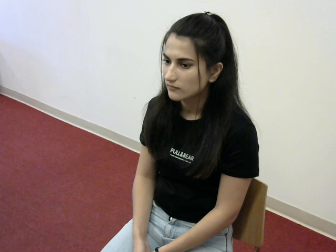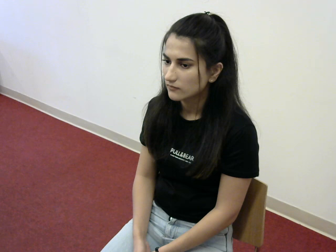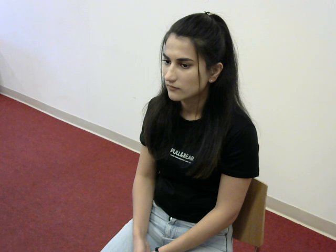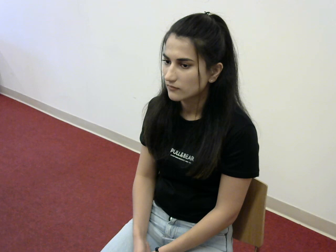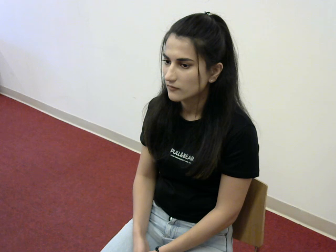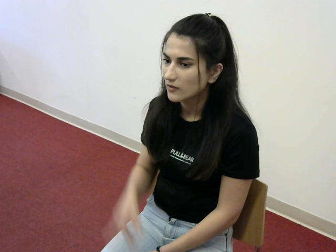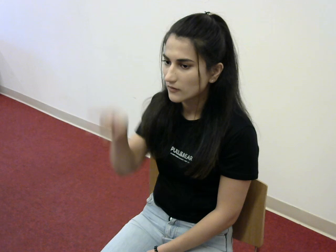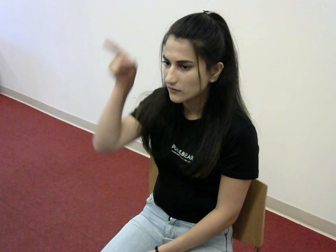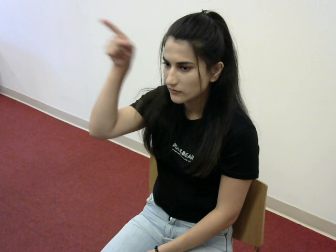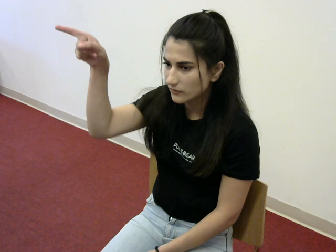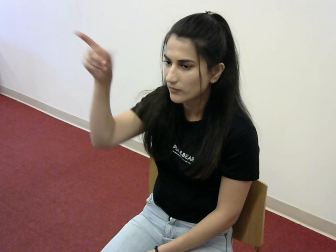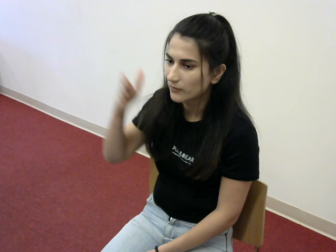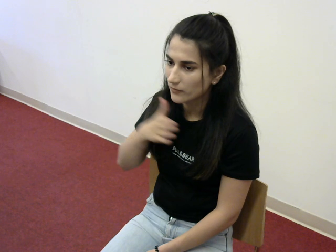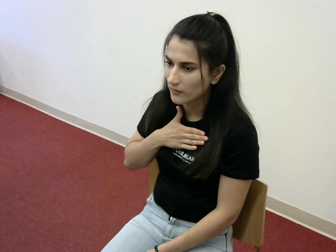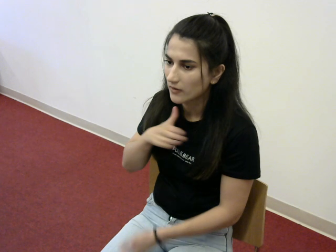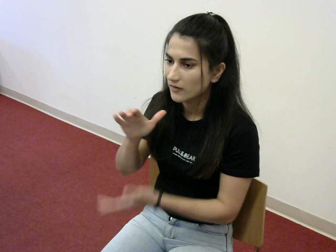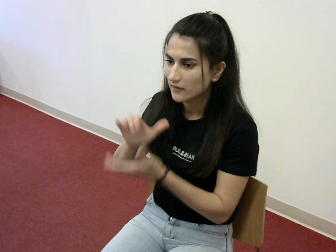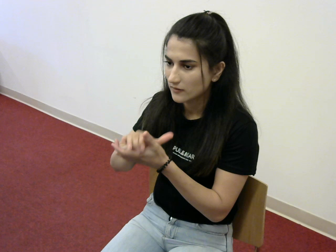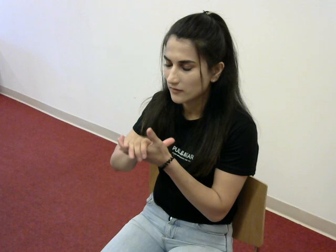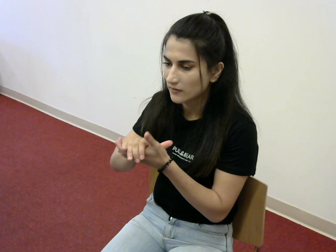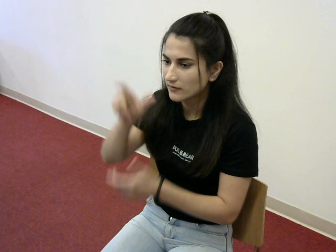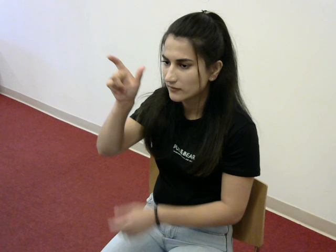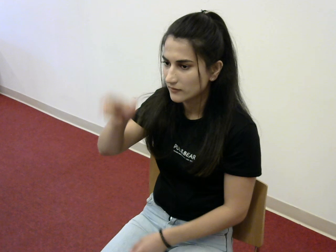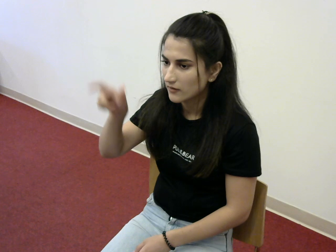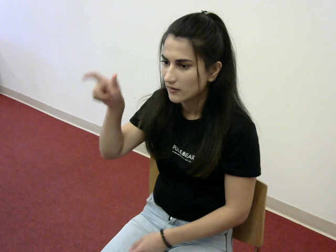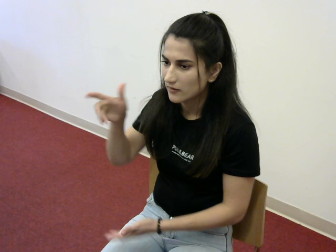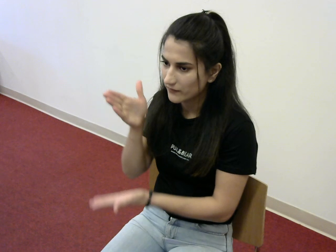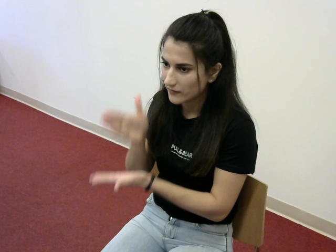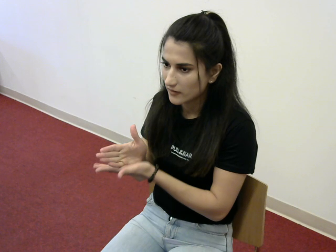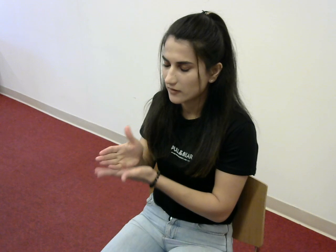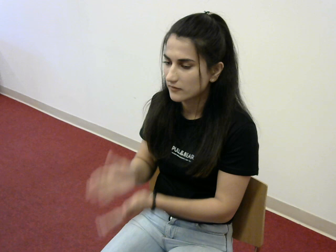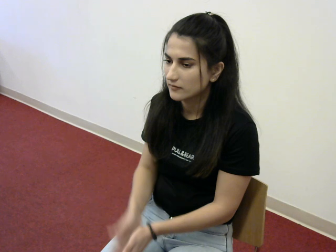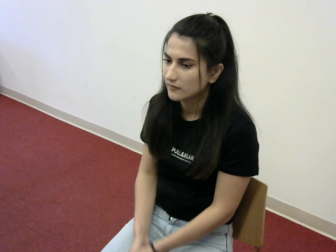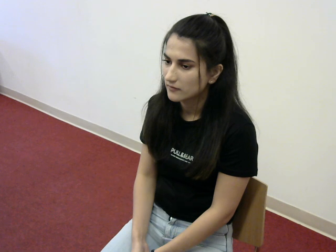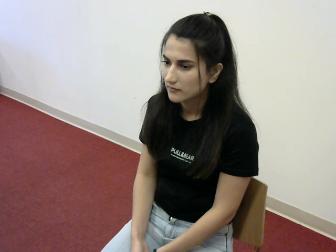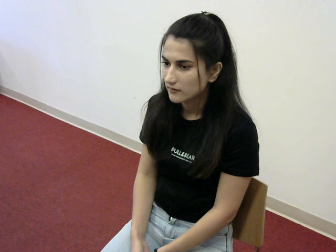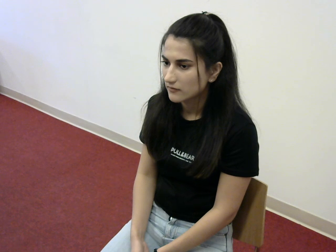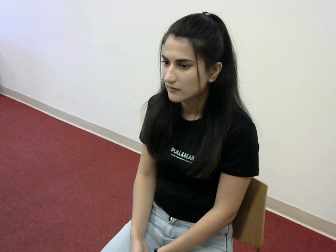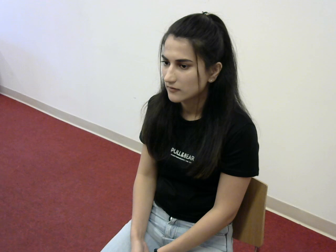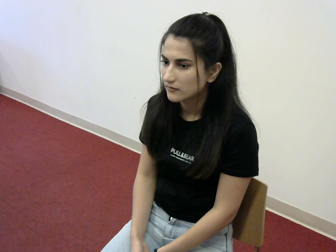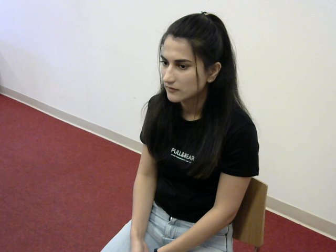Orda mənim tanıdığım insanlar var